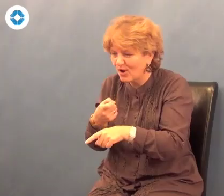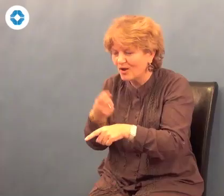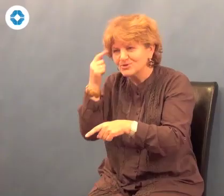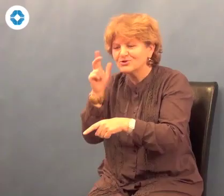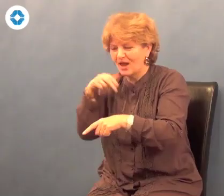Zamyślił się.